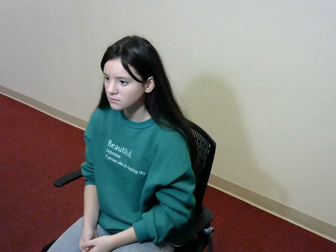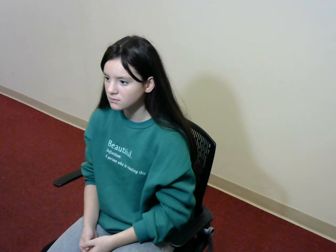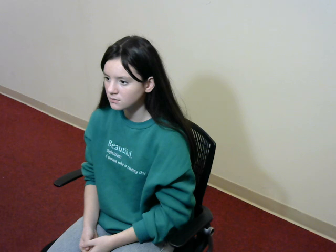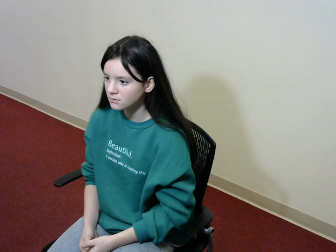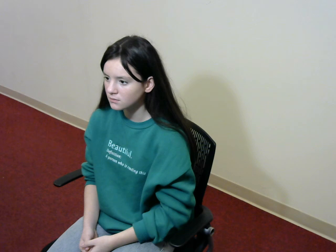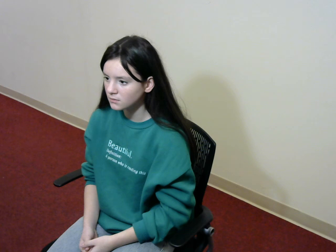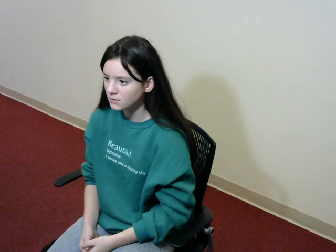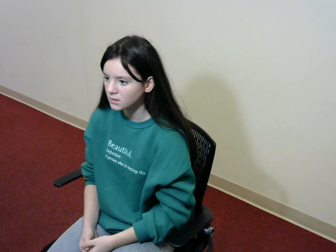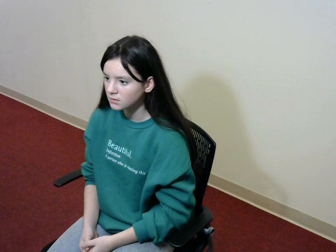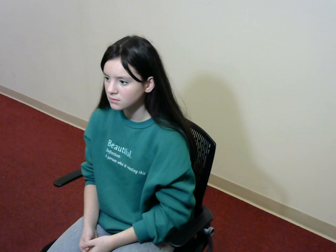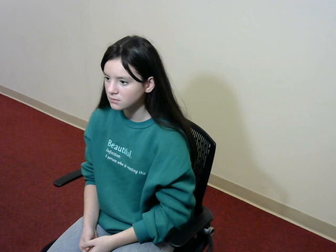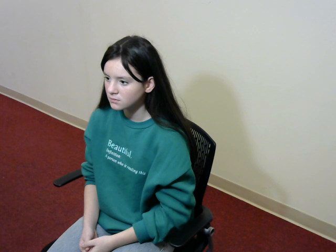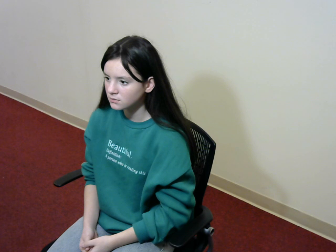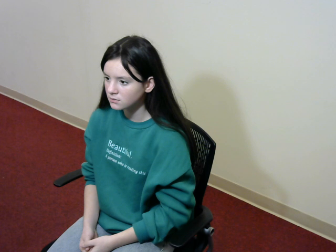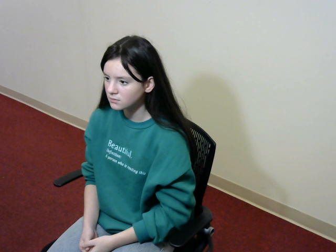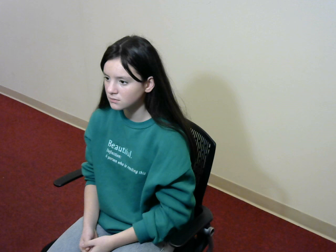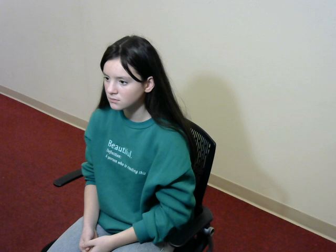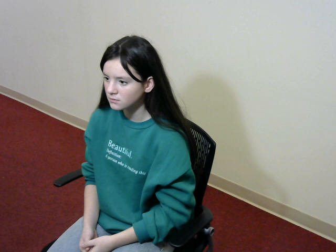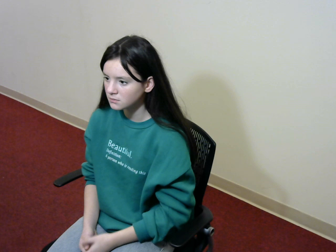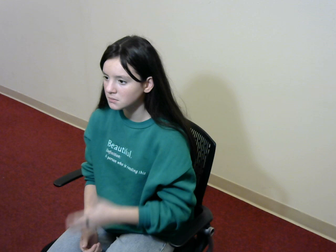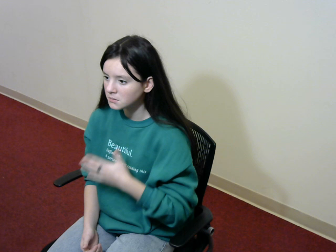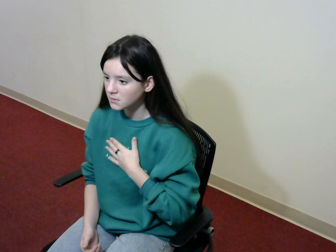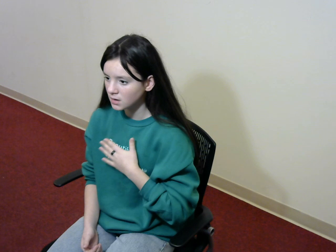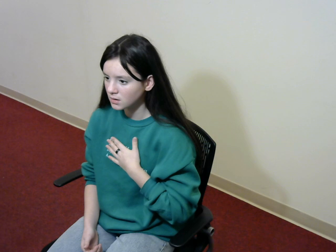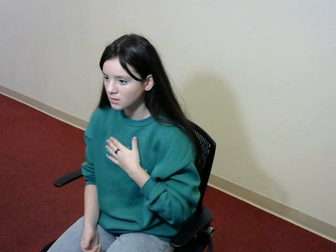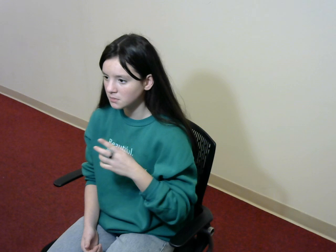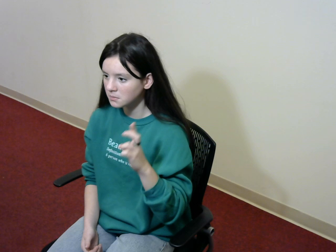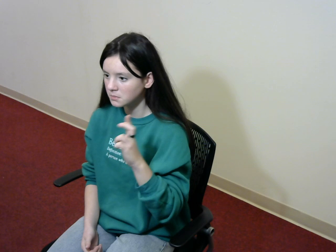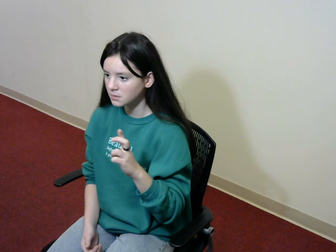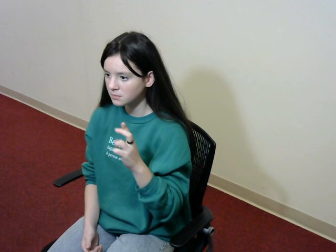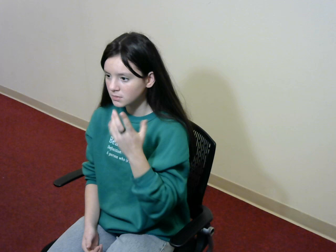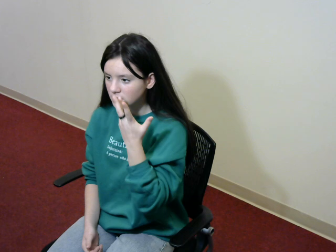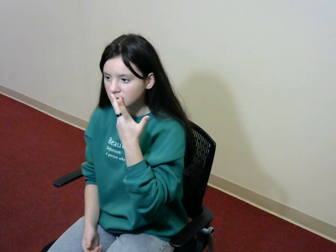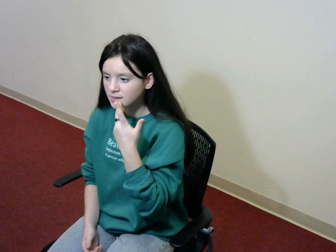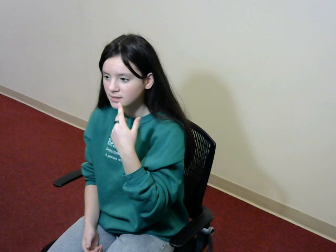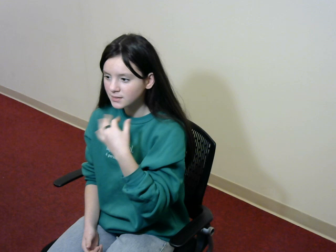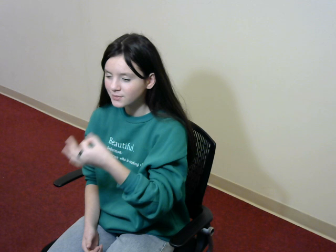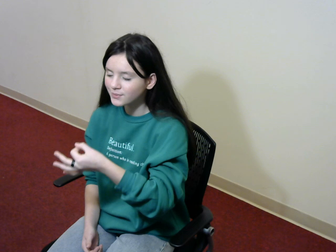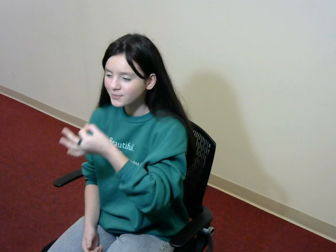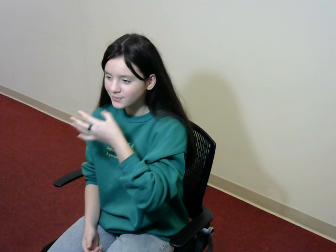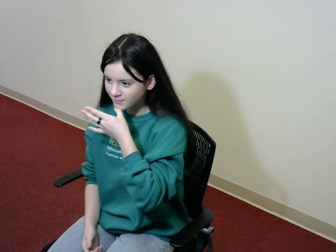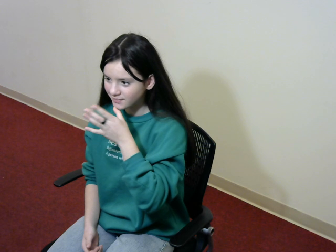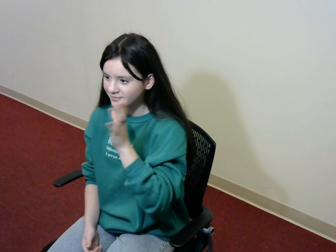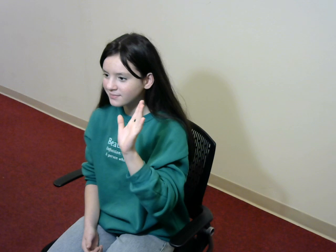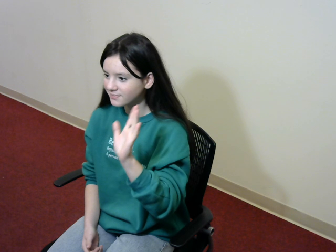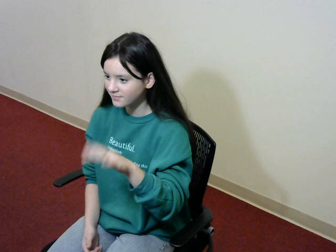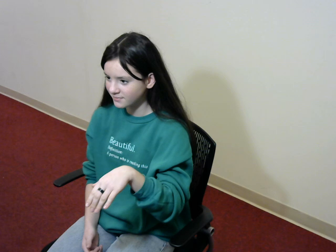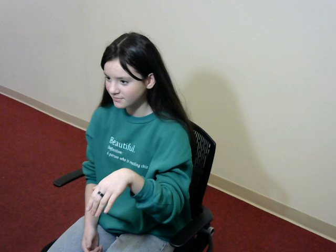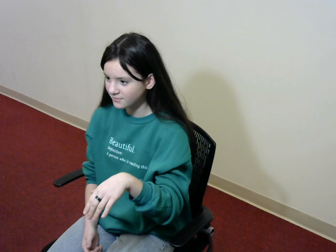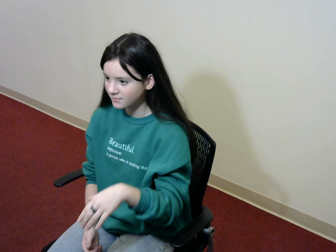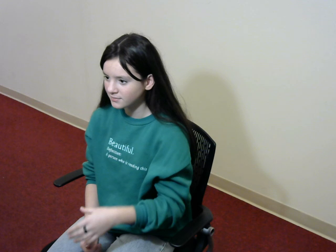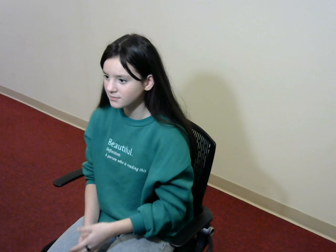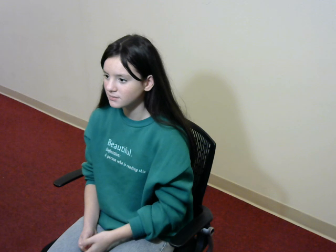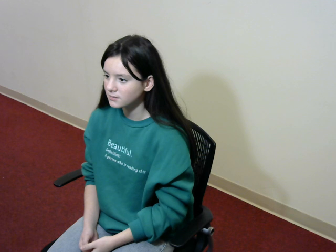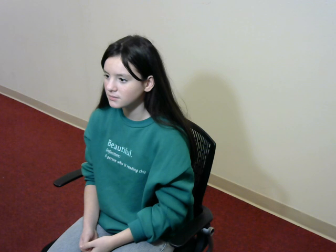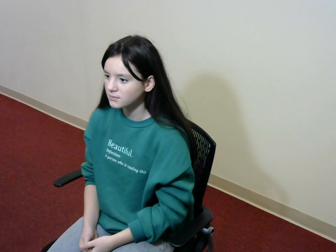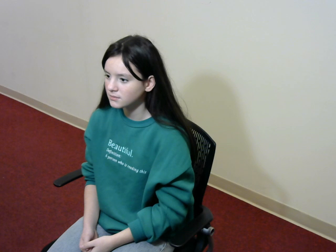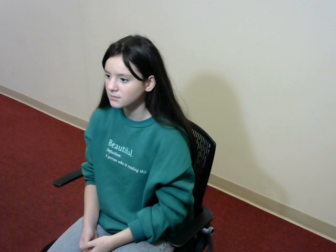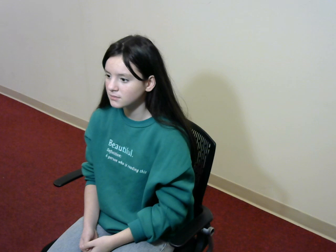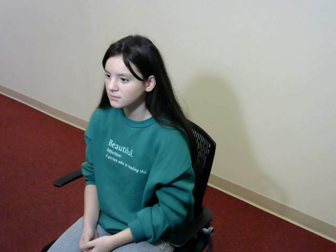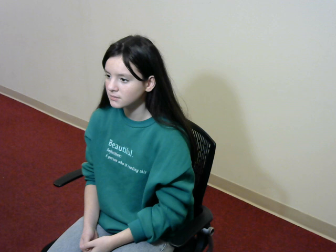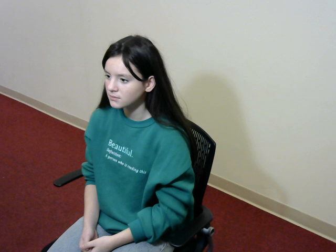Mənim bənövşəyi rəngdən xoşum gəlir